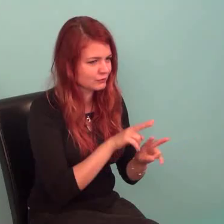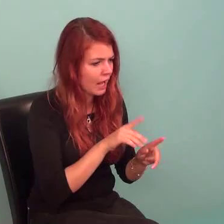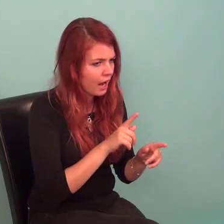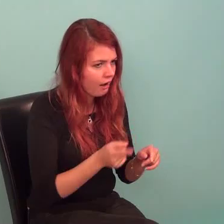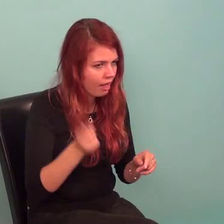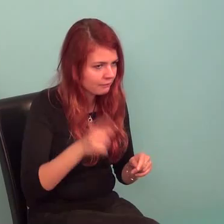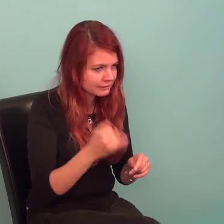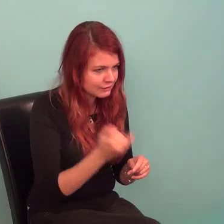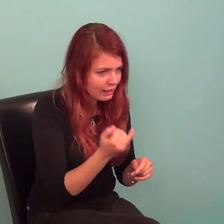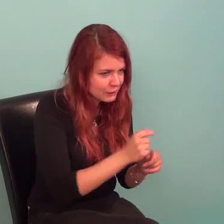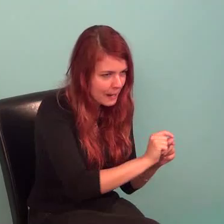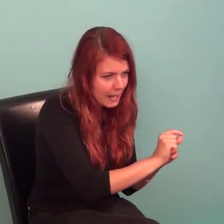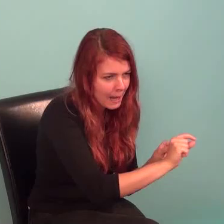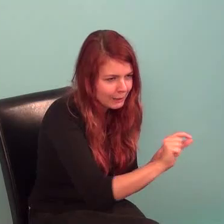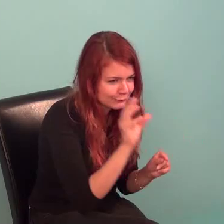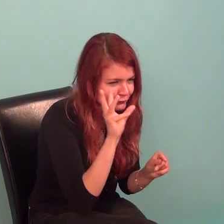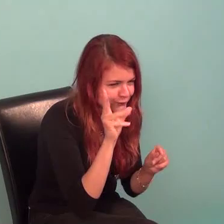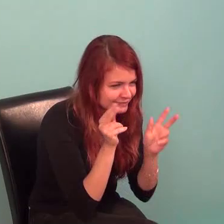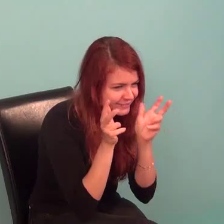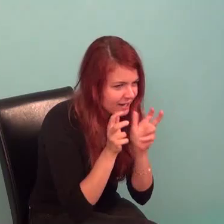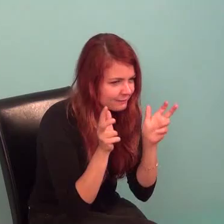Ale zauważa żabie dzieci, bardzo ładne małe żabki.